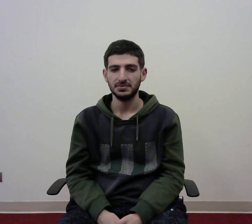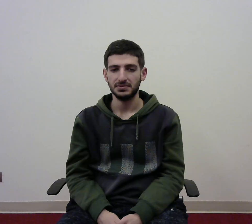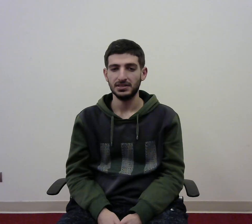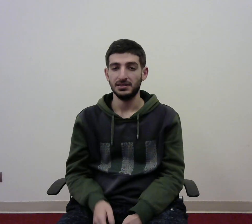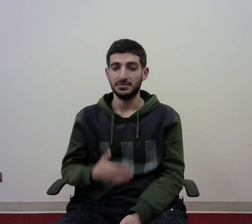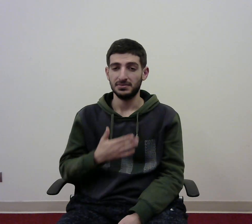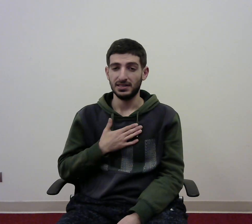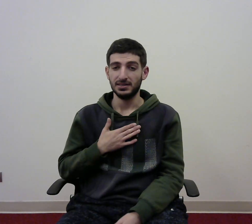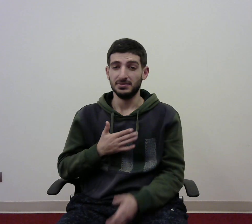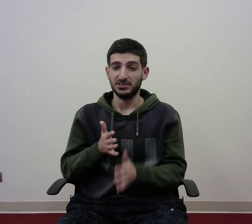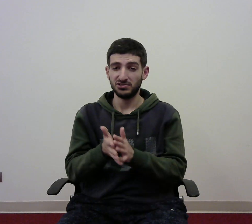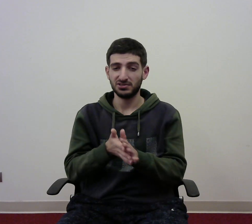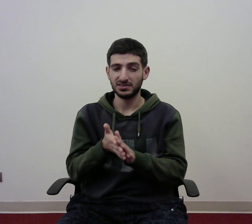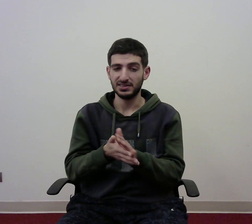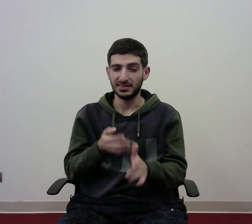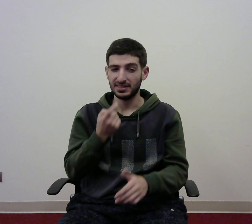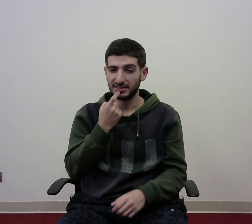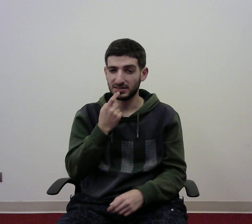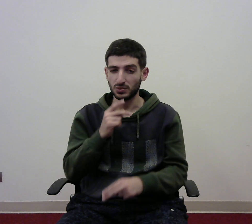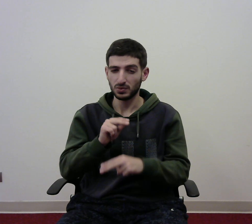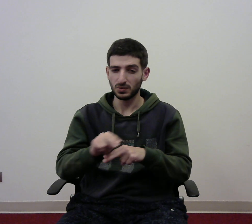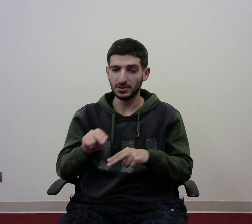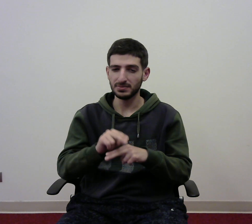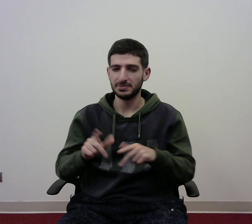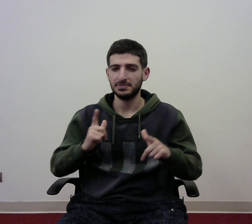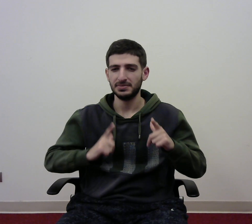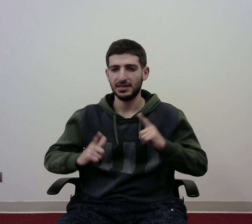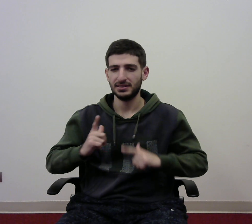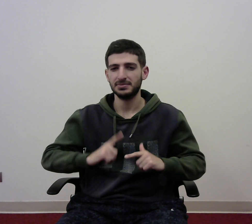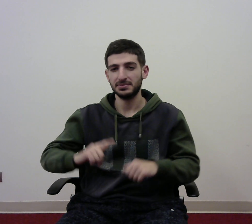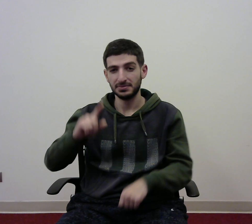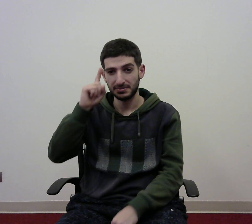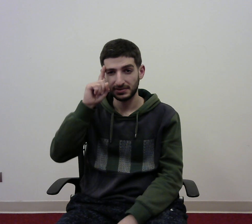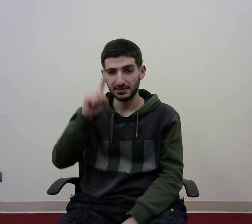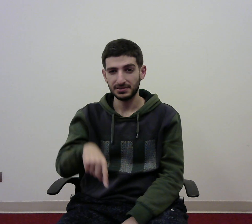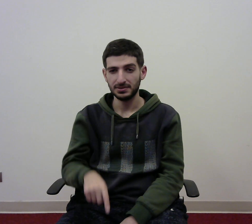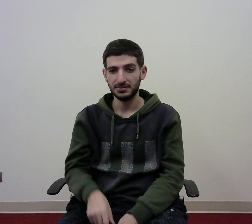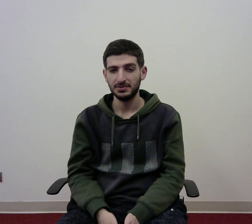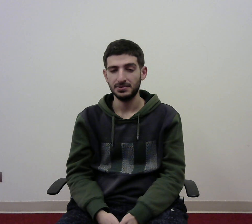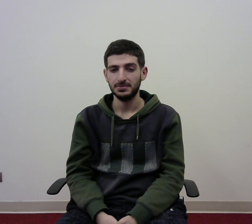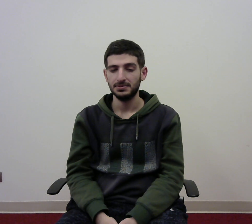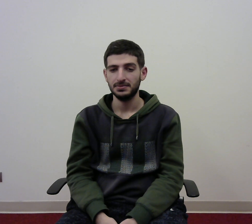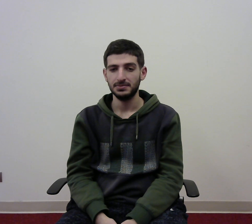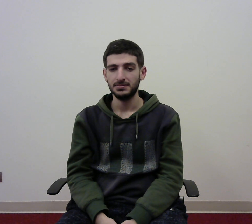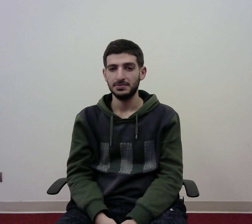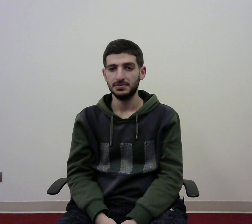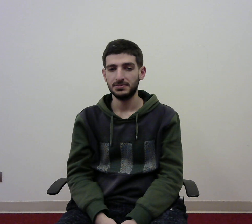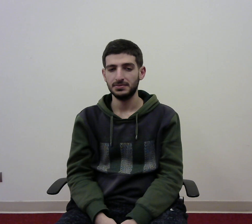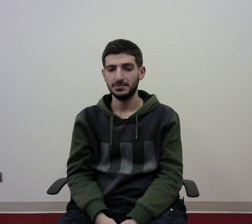Mən işarə dilini öyrədən müəllim tanıyıram